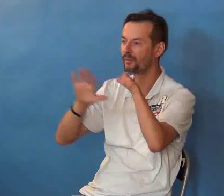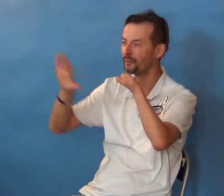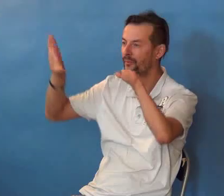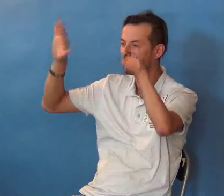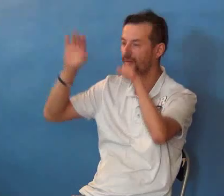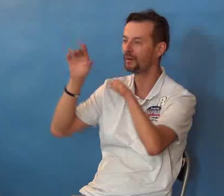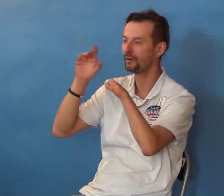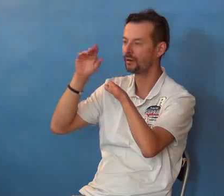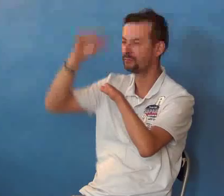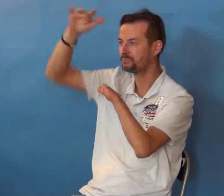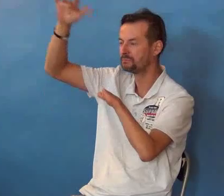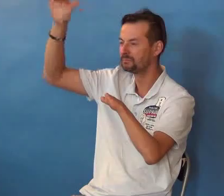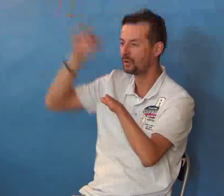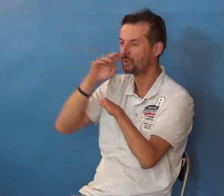I tam są gruszki.